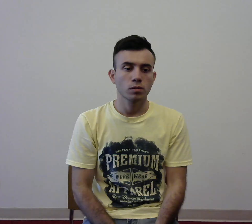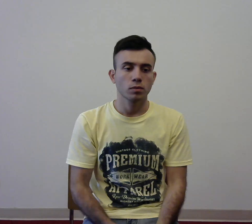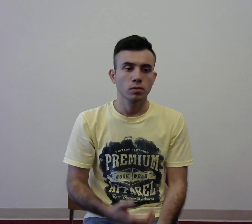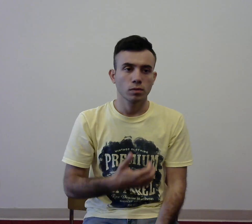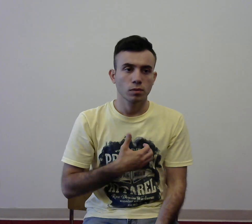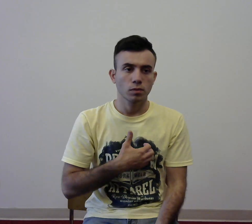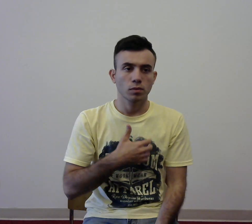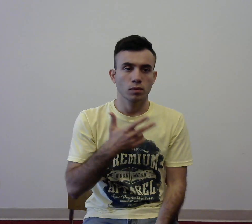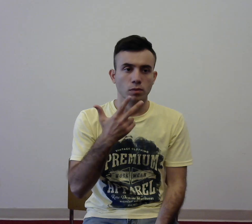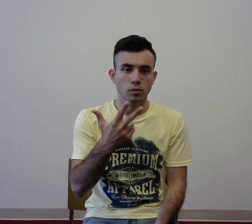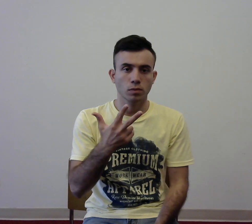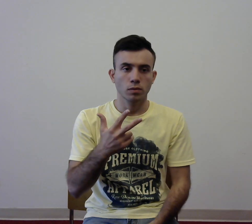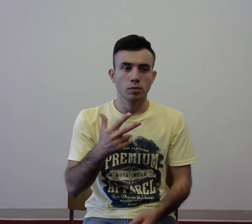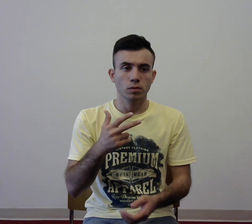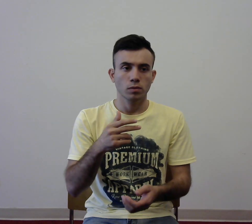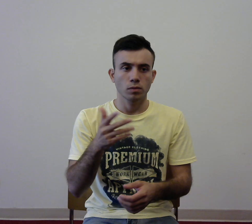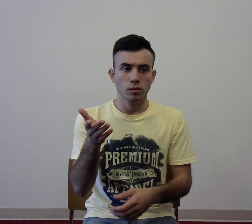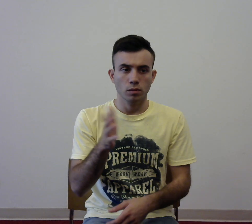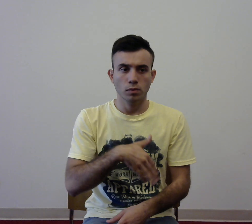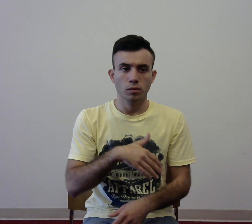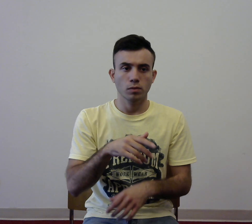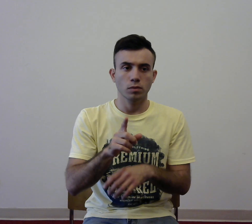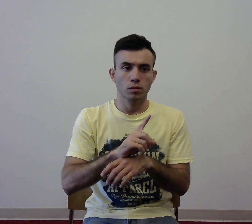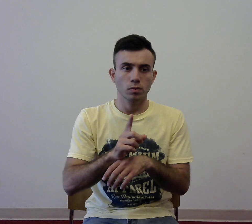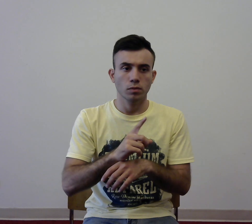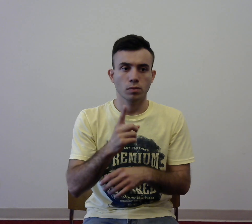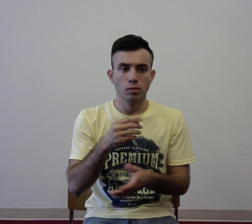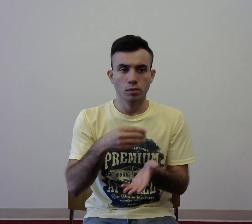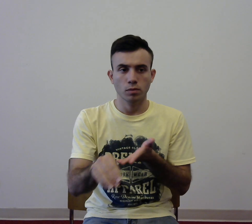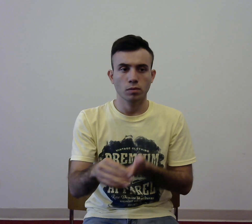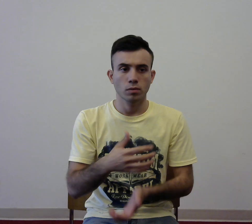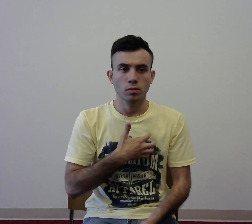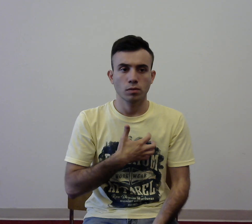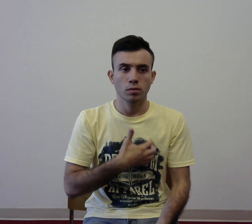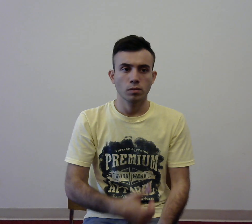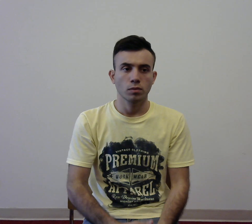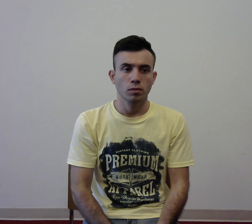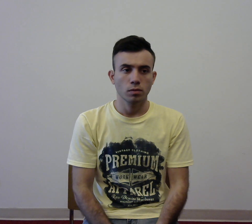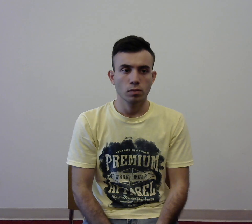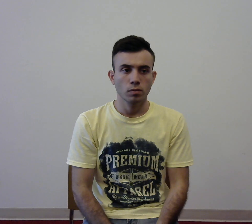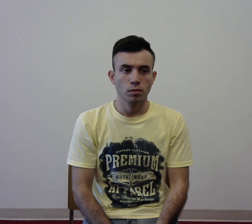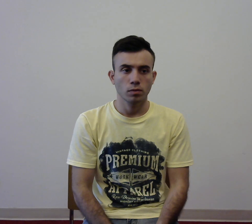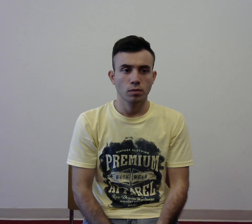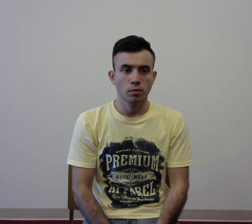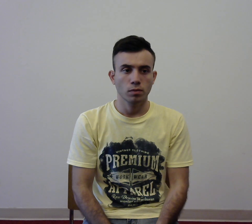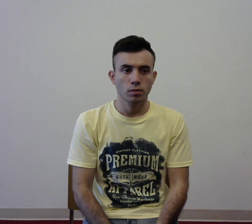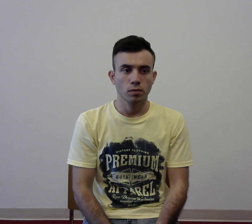Mən 3 ədəd qələm almaq istərdim